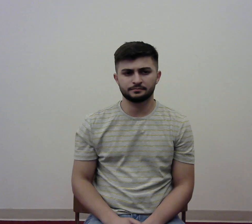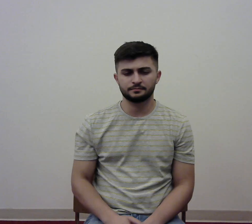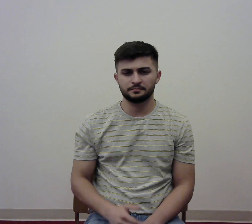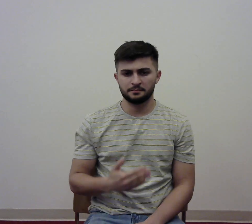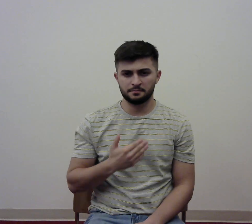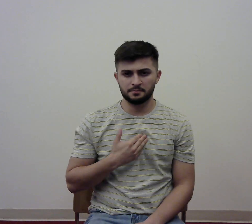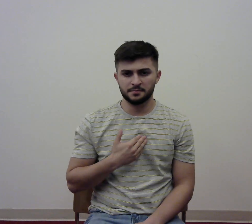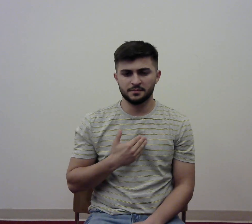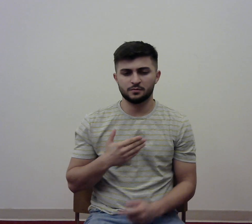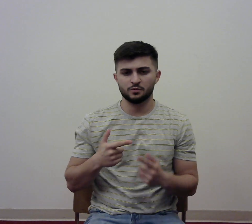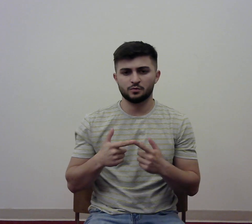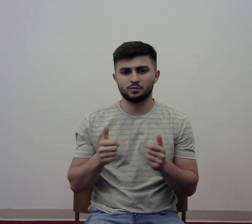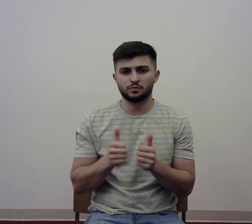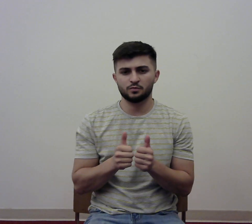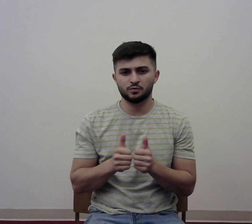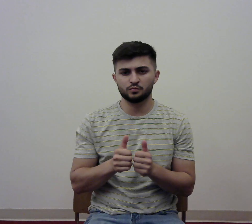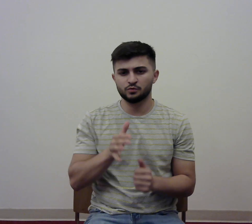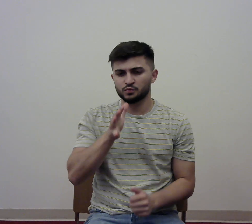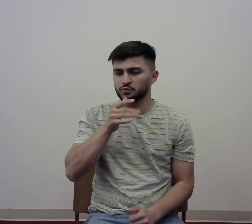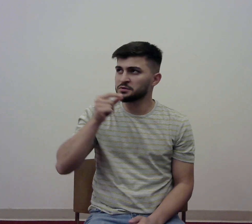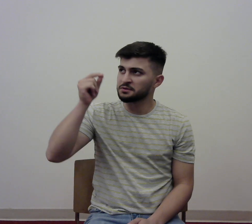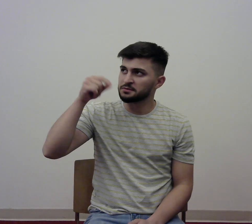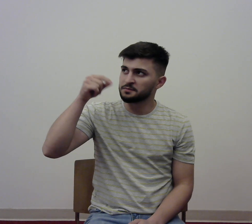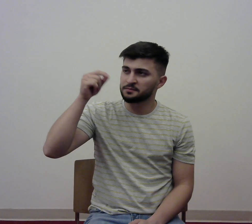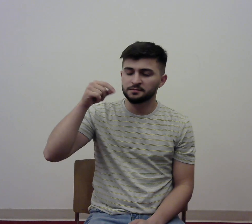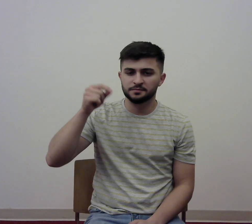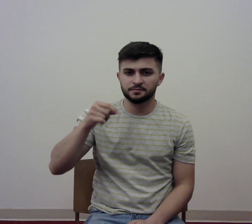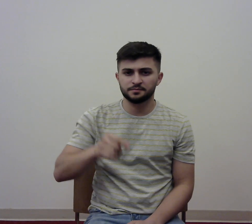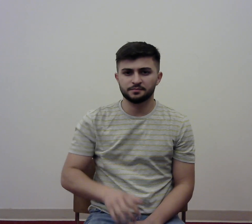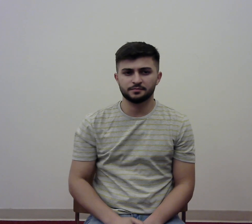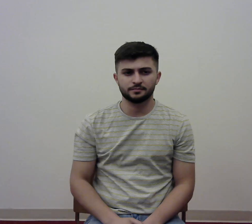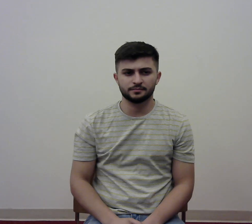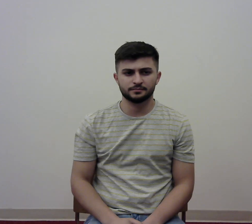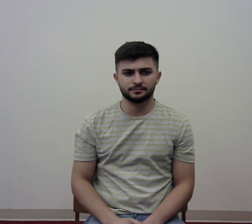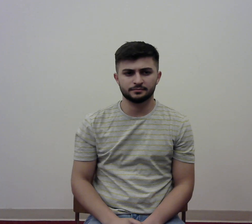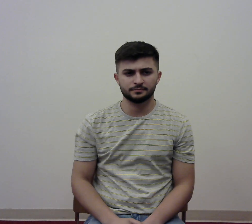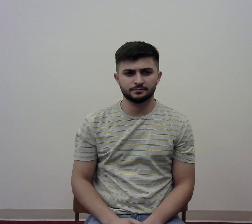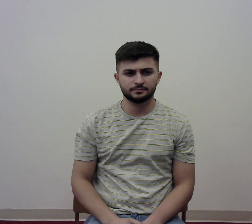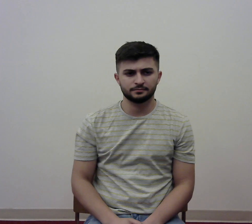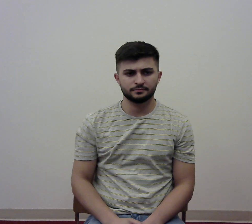Bizə qonşudan su damır